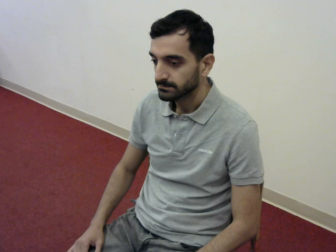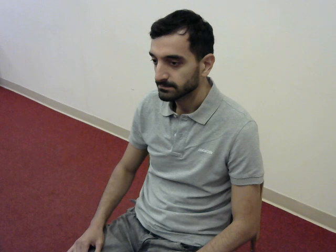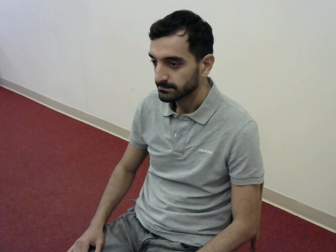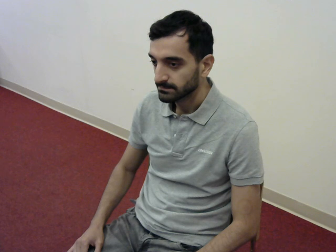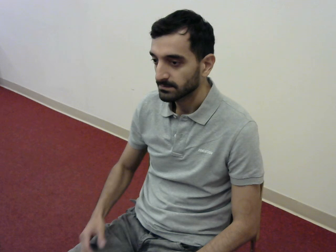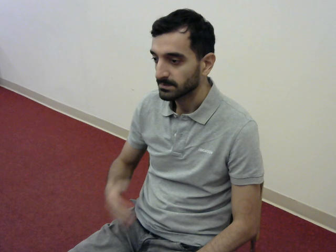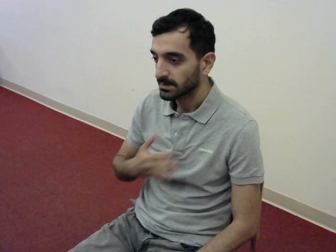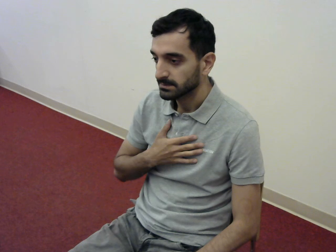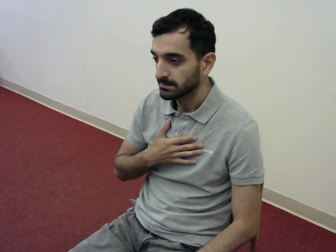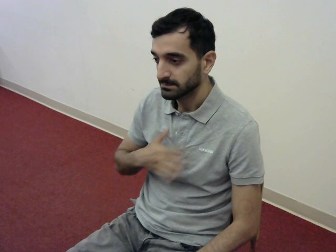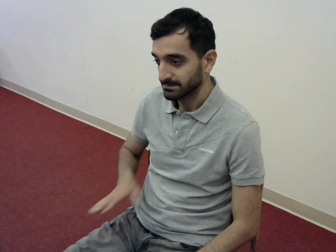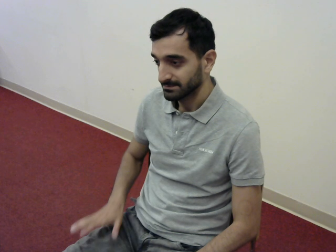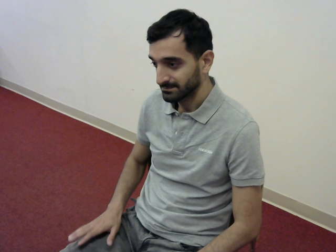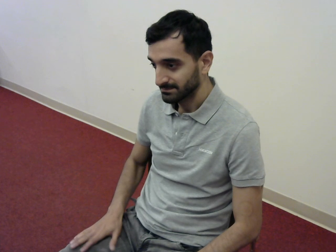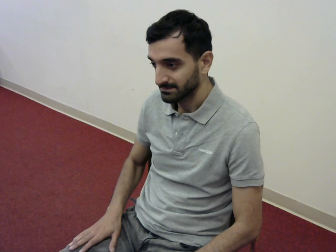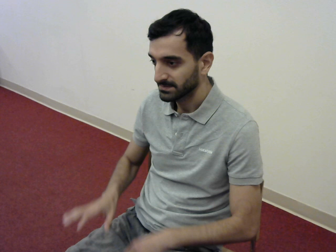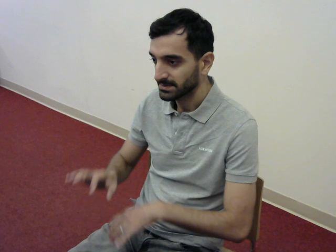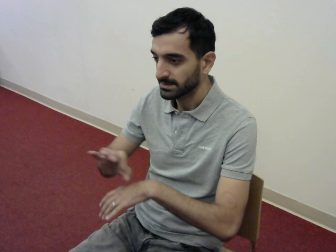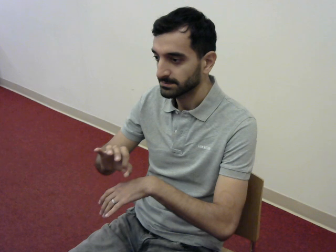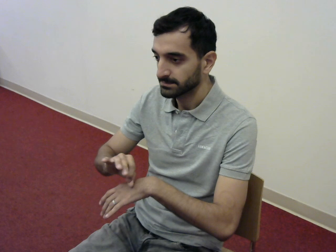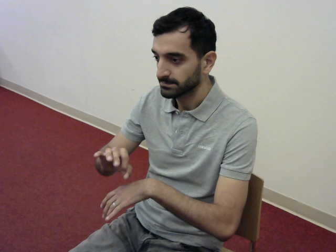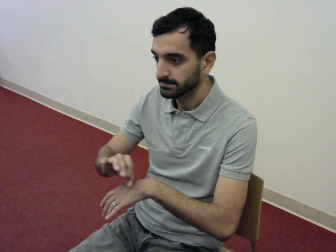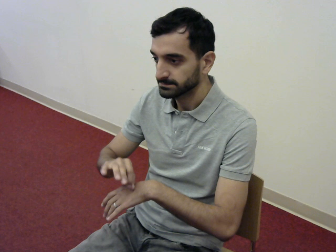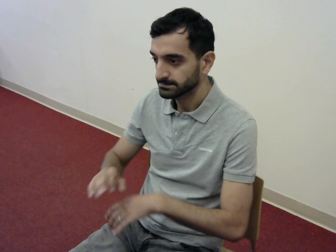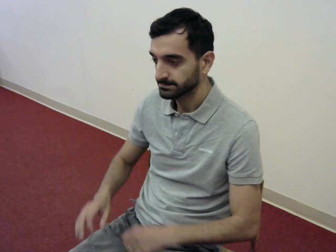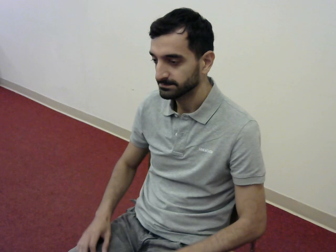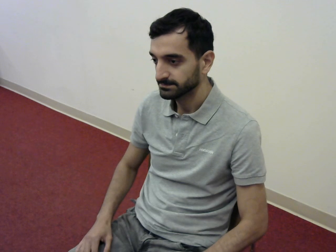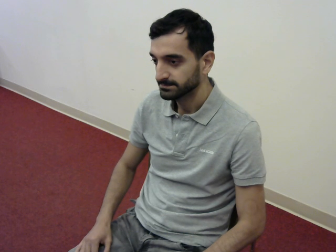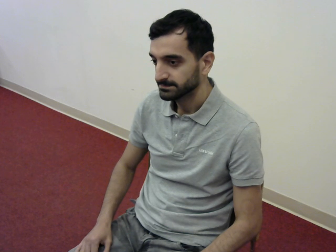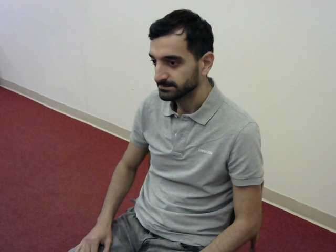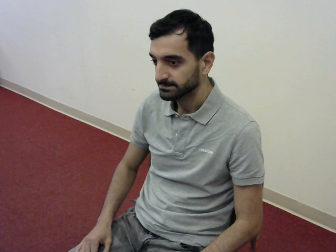Mənim ayağım ağrıyır